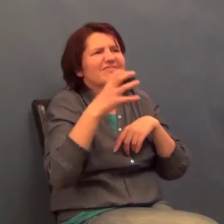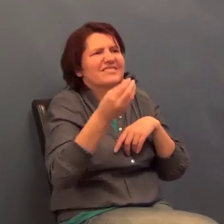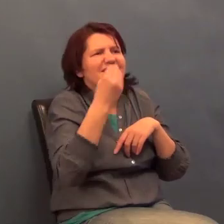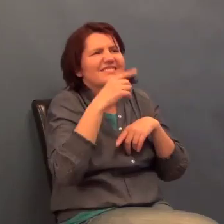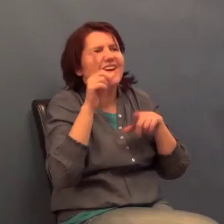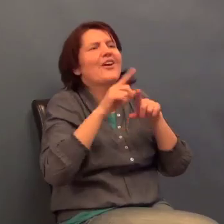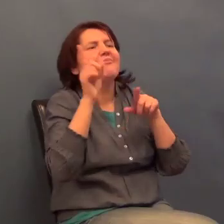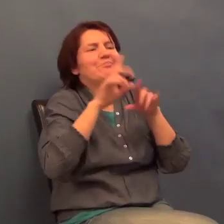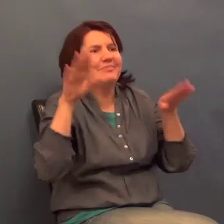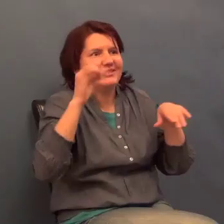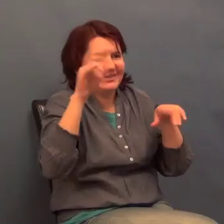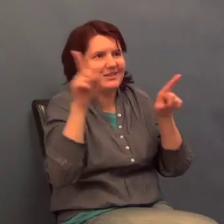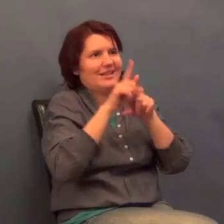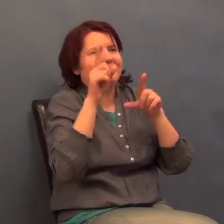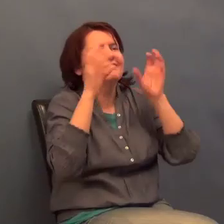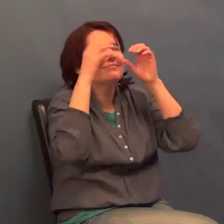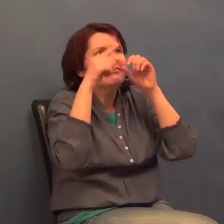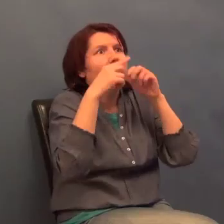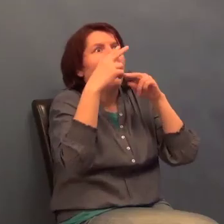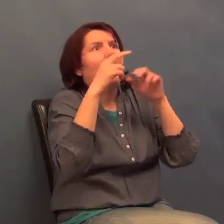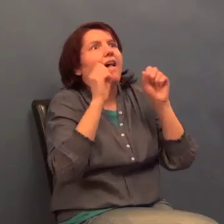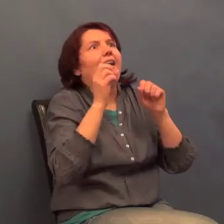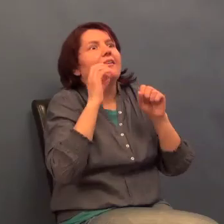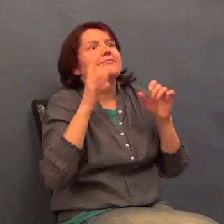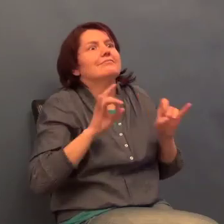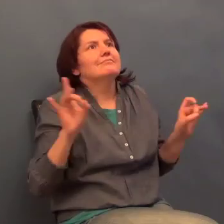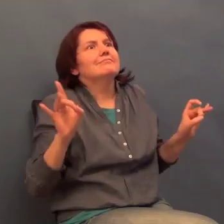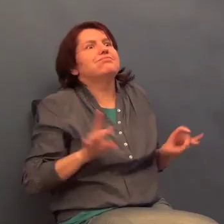Żółty ptak też rozgląda się przez lornetkę. Nagle dostrzega kota i ogarnia go strach.